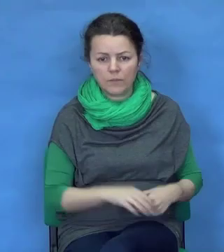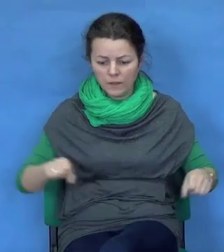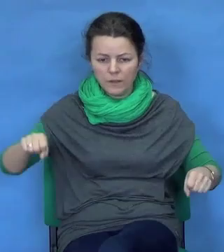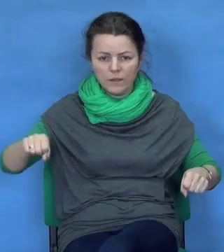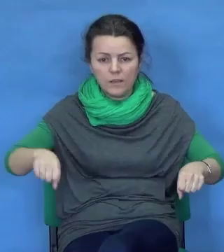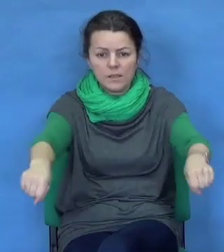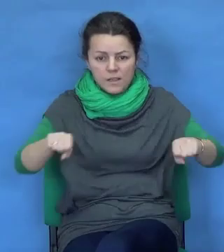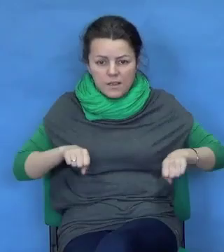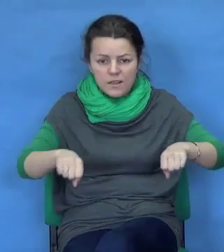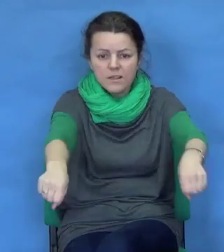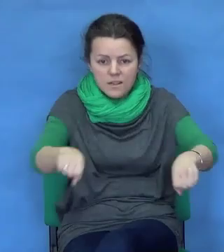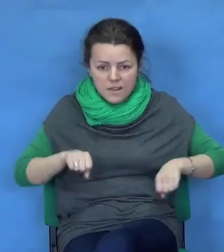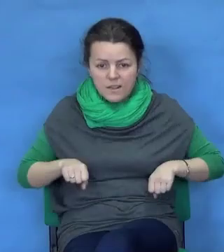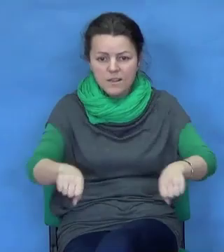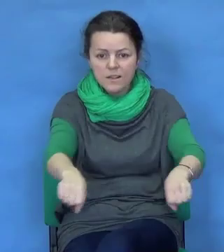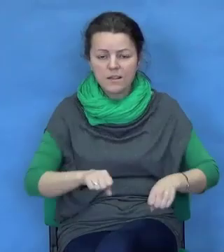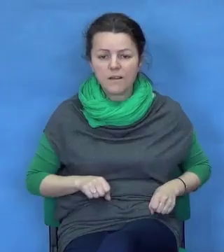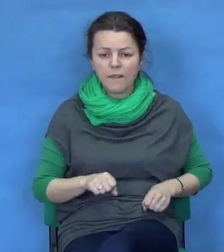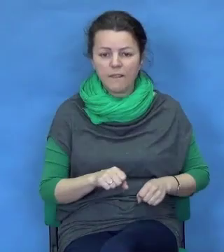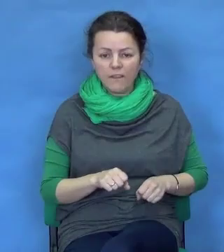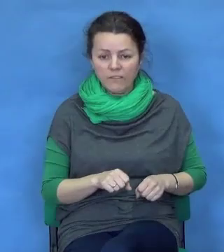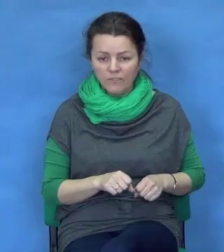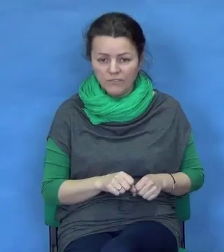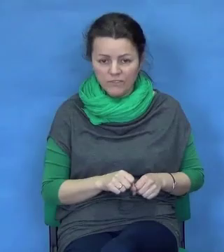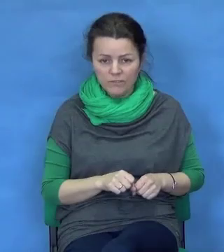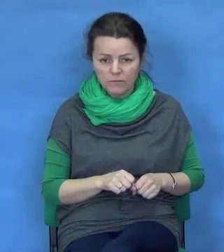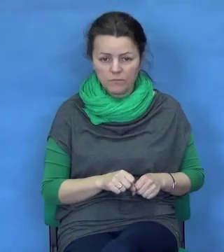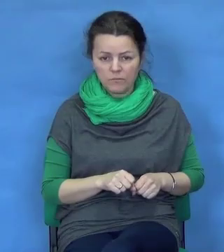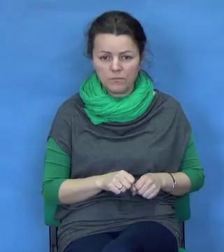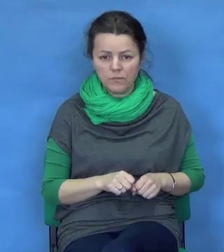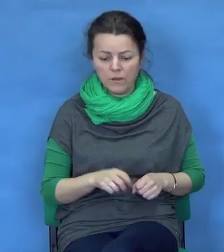Drezyna, tak.